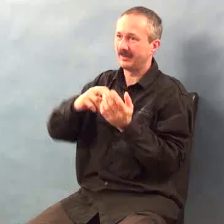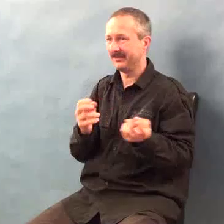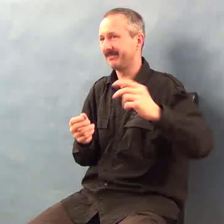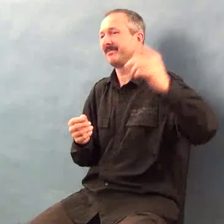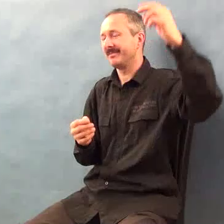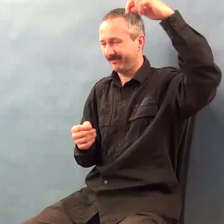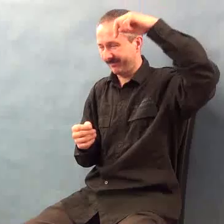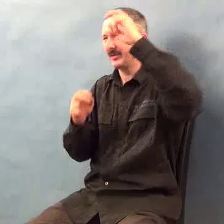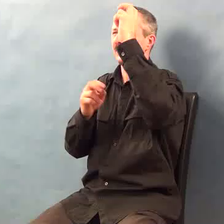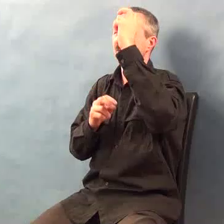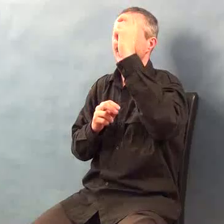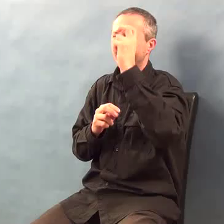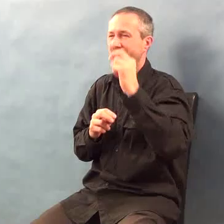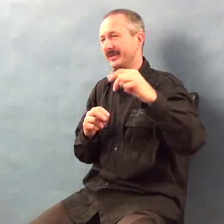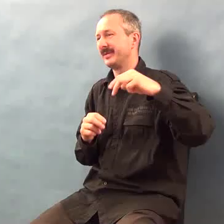Zszedł, zjechał windą na dół, przyszedł do sali.